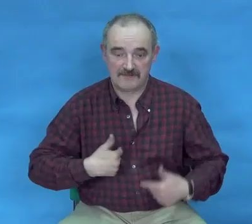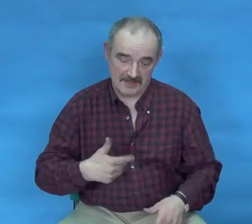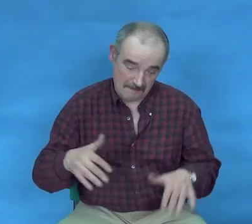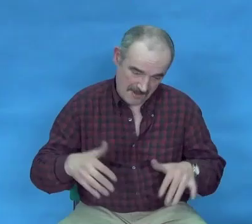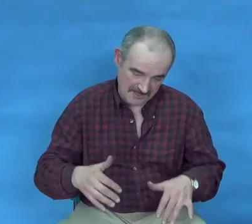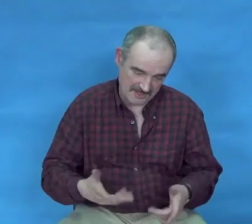Pada deszcz...